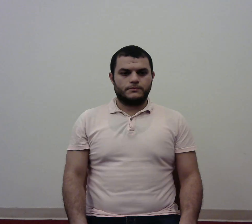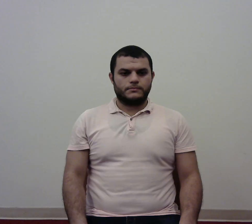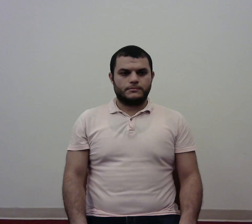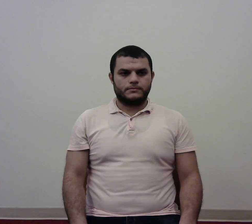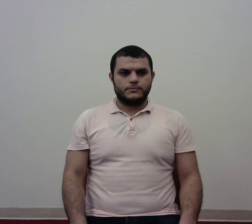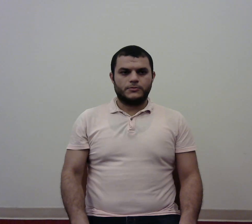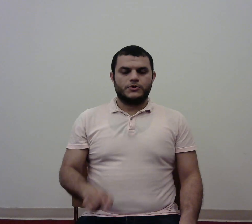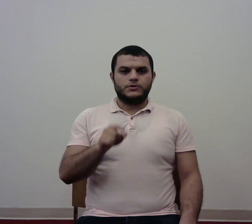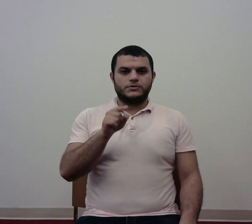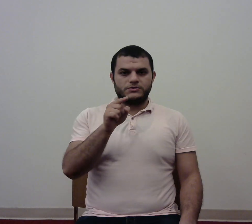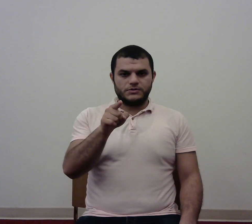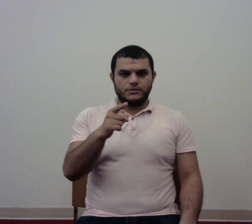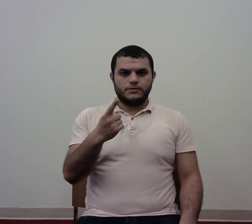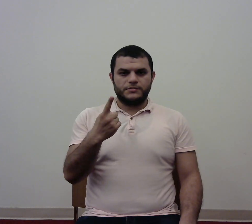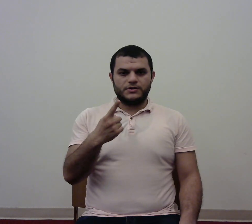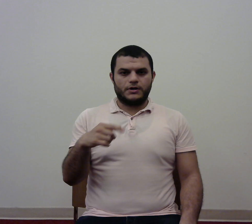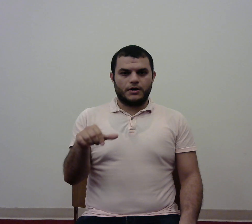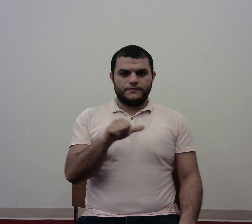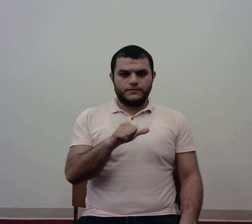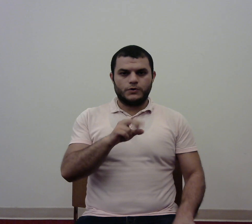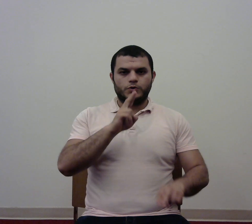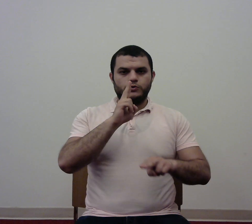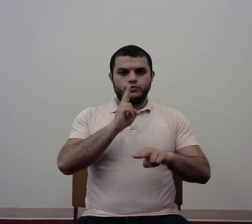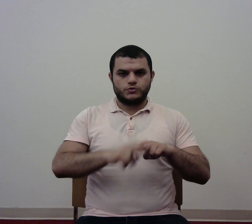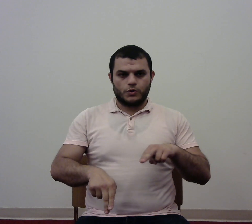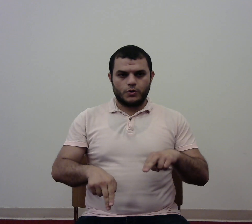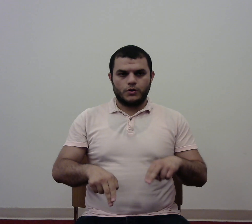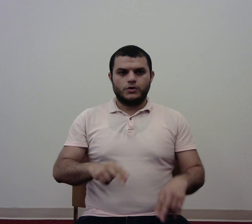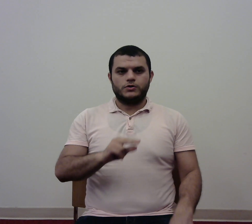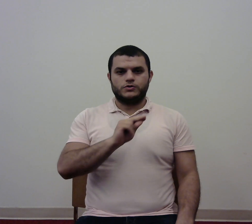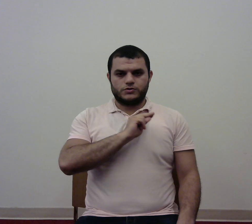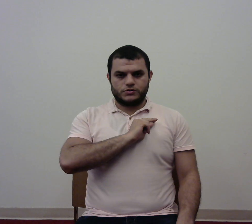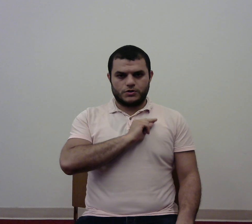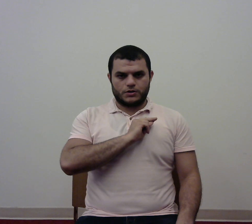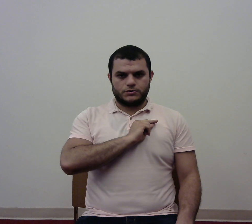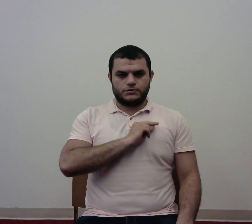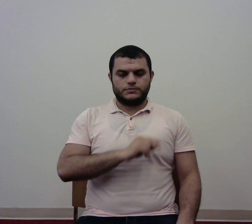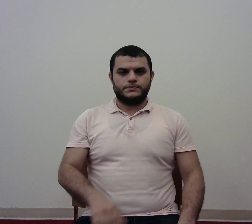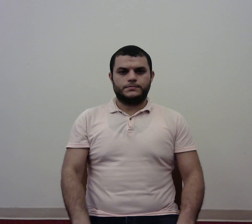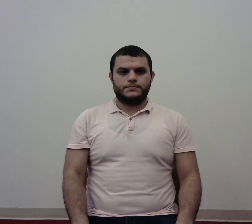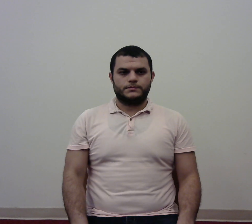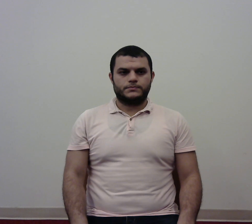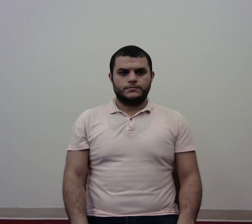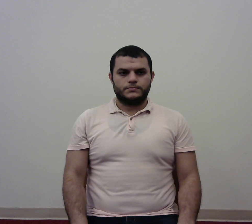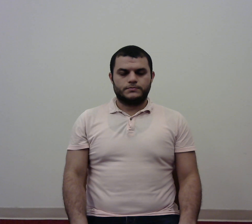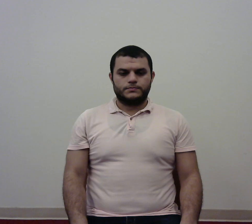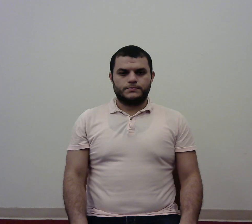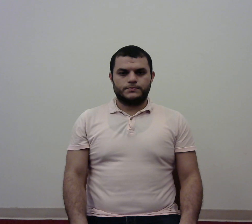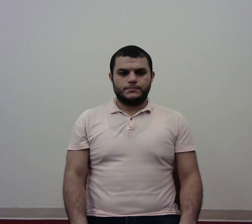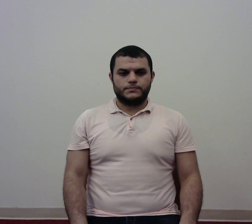Siz həftə sonu işləyirsiz?